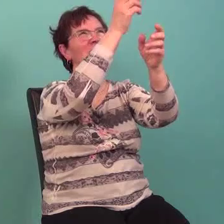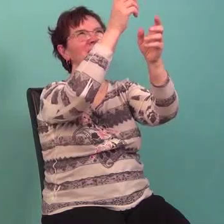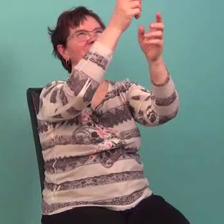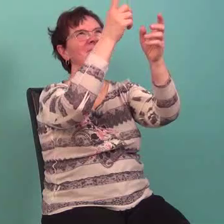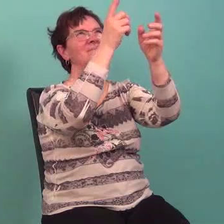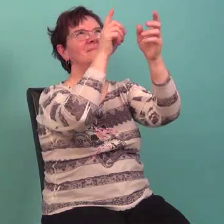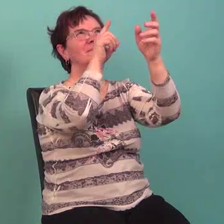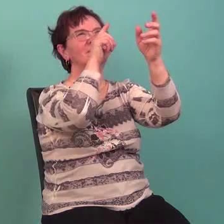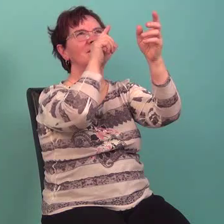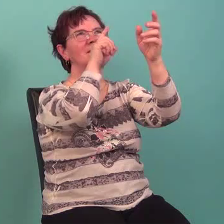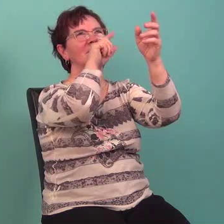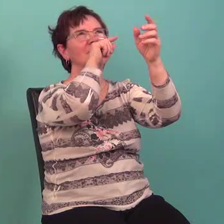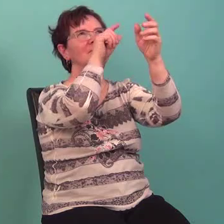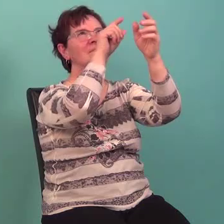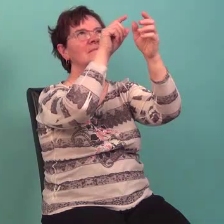Ptaszek.